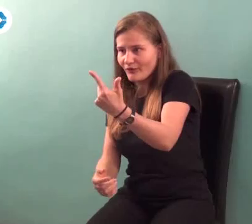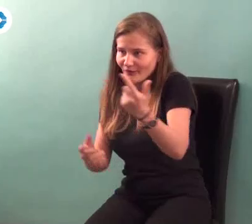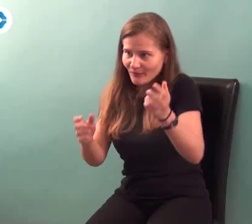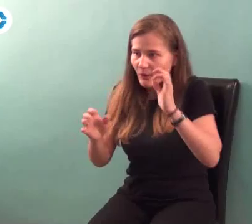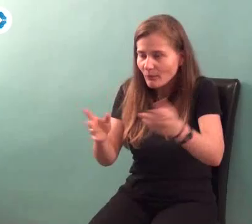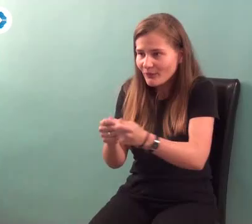A pani: "Dobra, proszę". Zapłaciła.